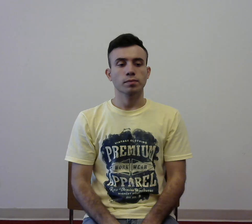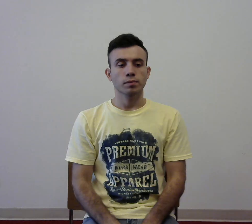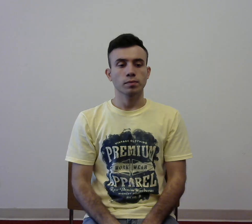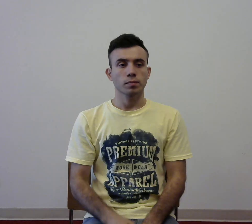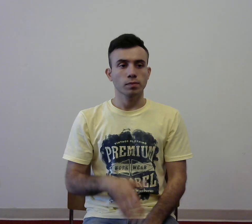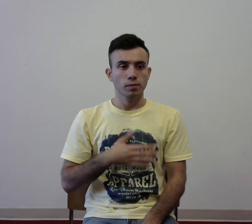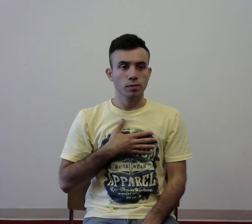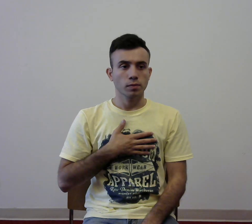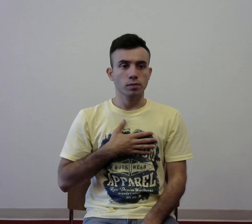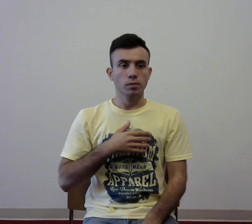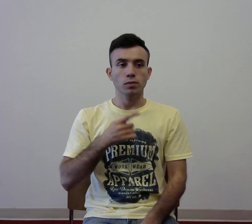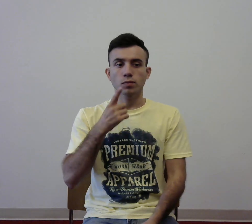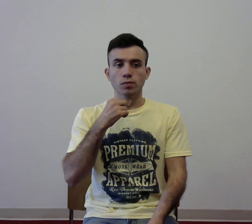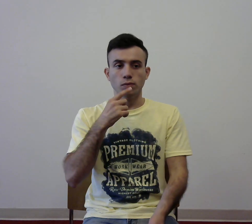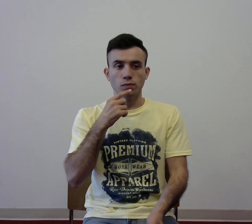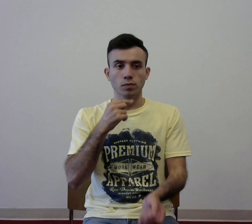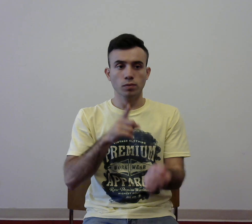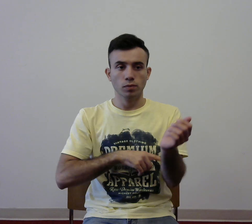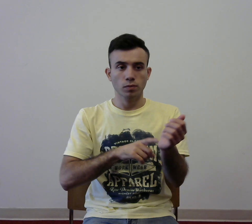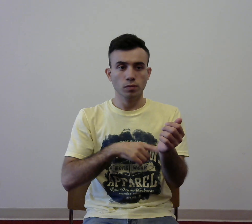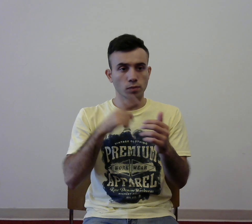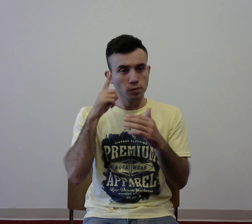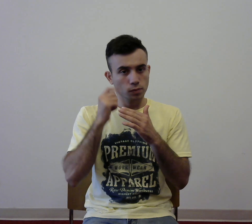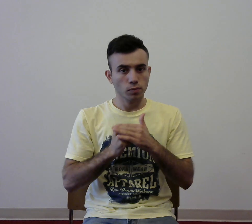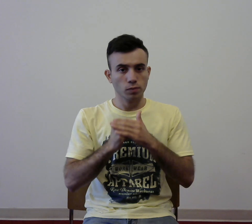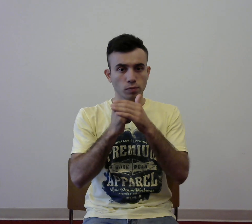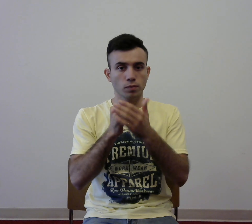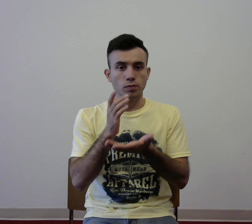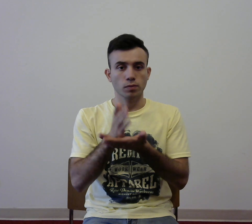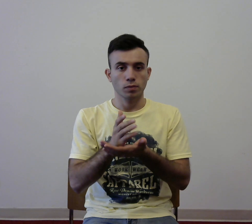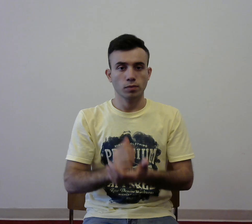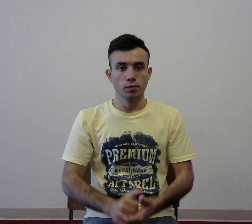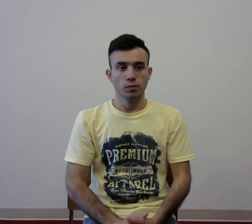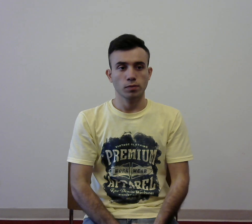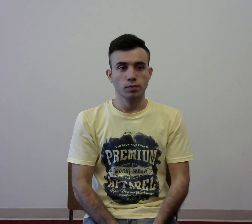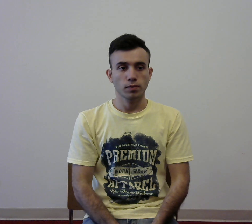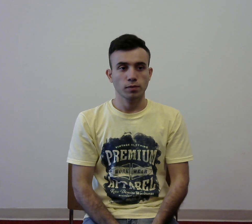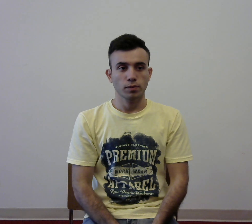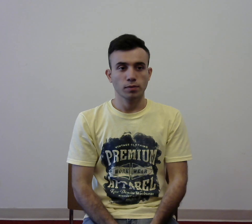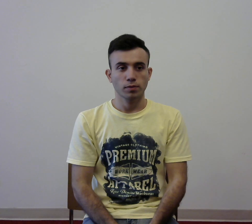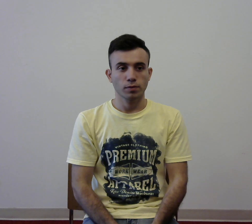Mənim qan təzyiqim var